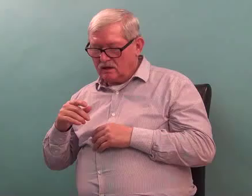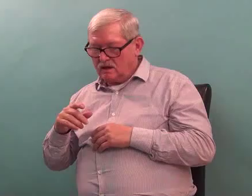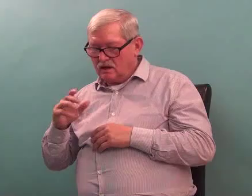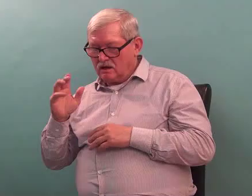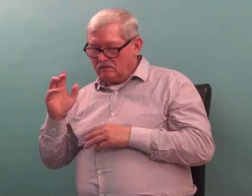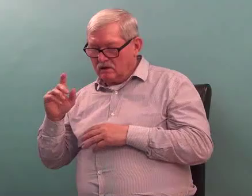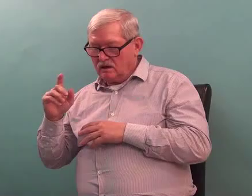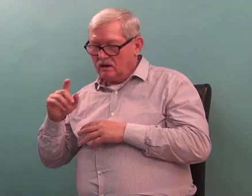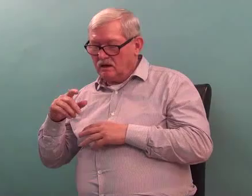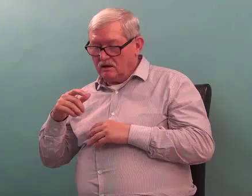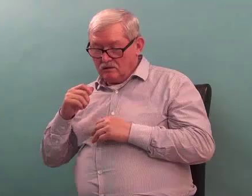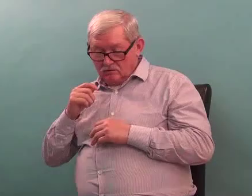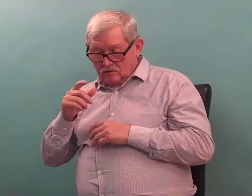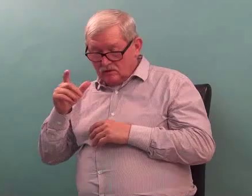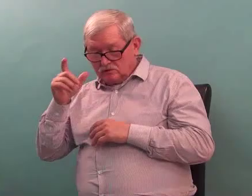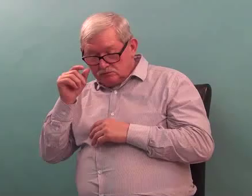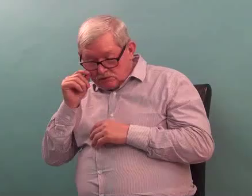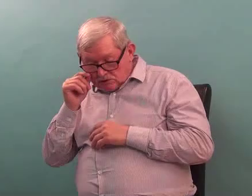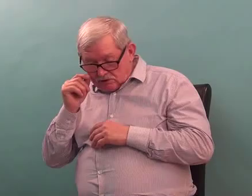Potem znowu śpi.